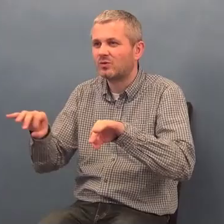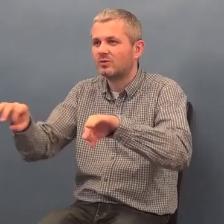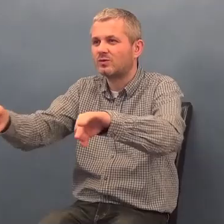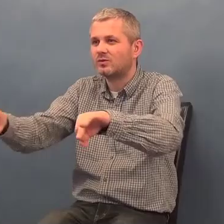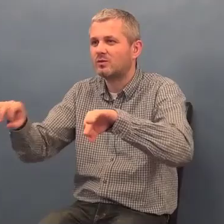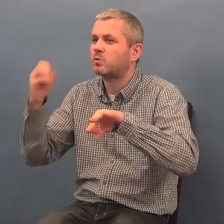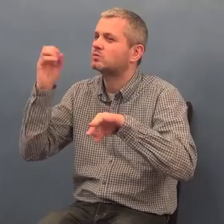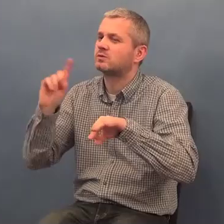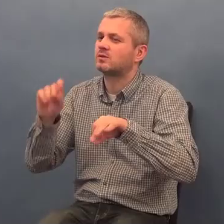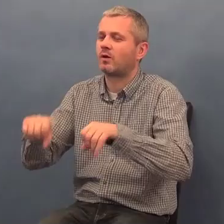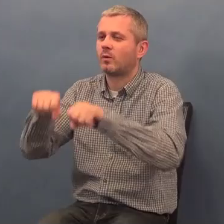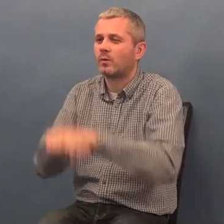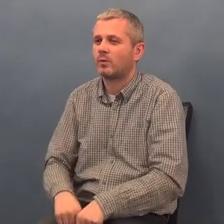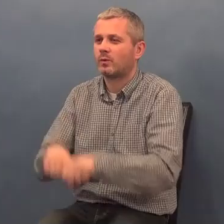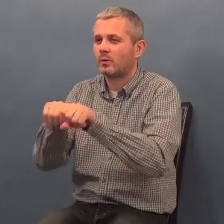Nie, nie pociąg, ale drezyna.